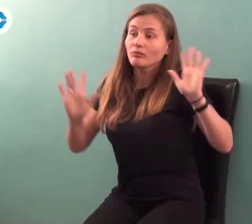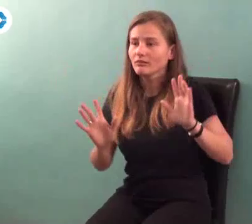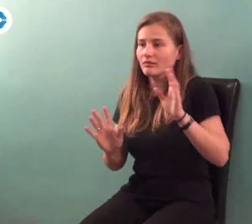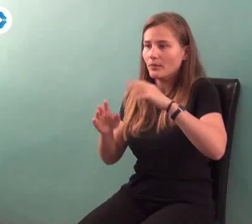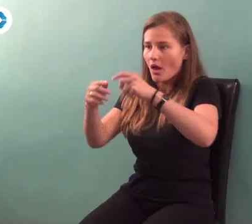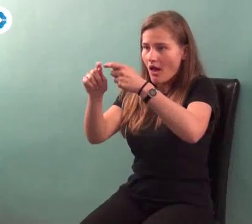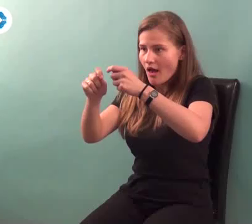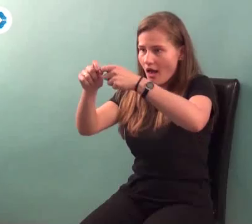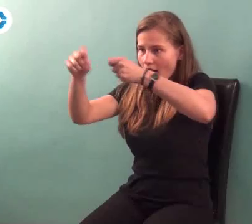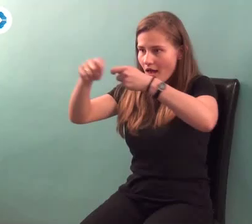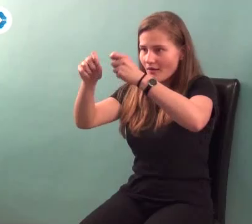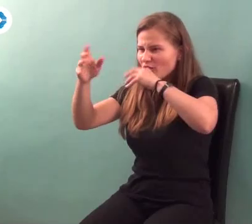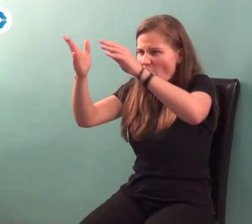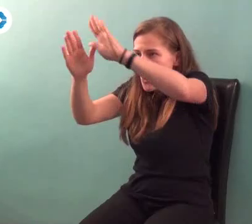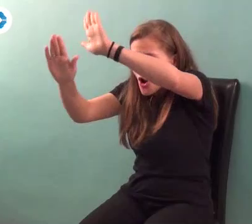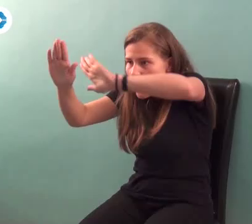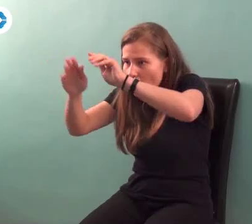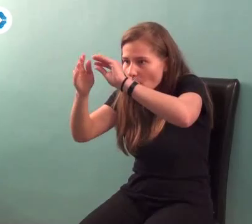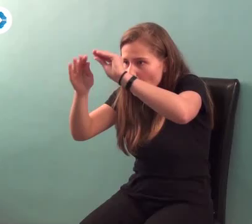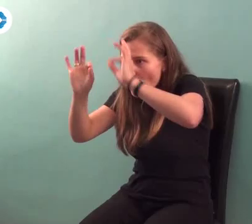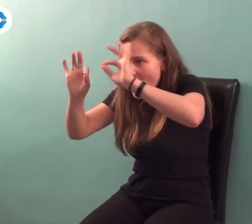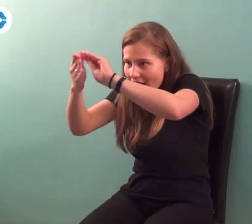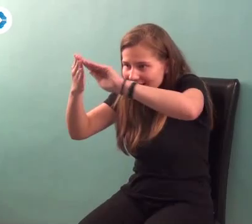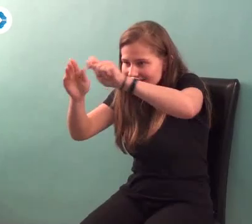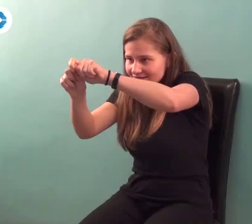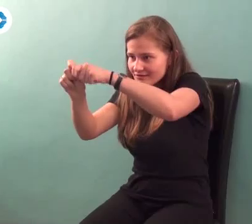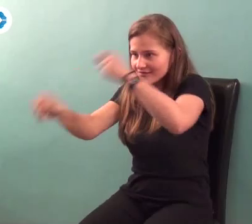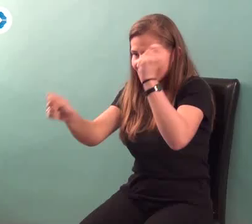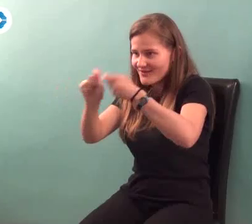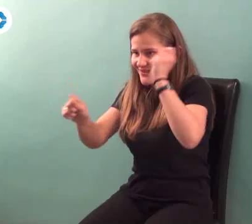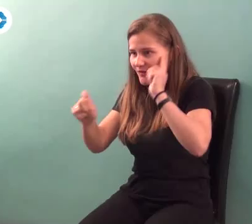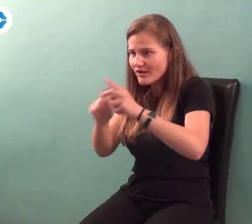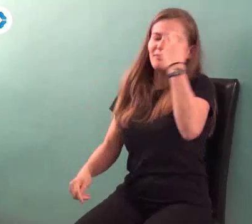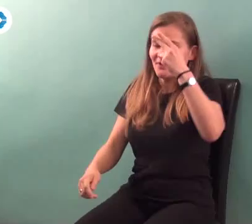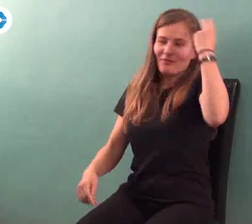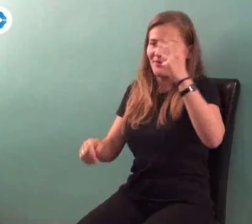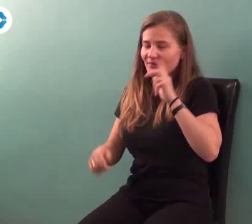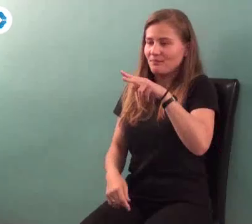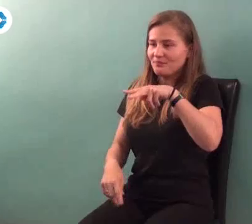I masę, którą naprawiał okno, rzuca w tył trafiając na twarz policjanta.